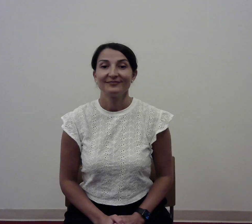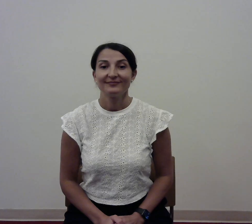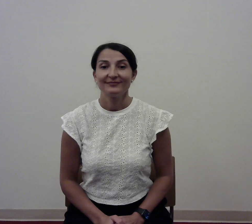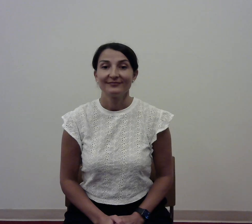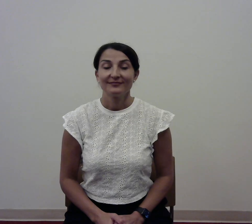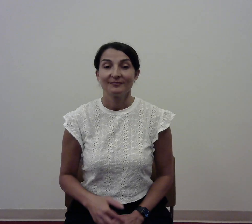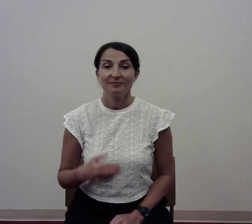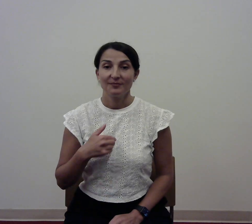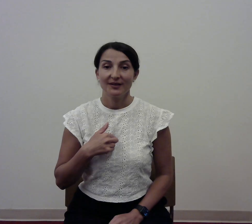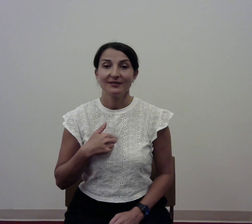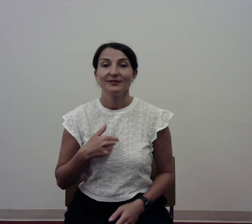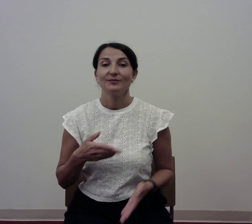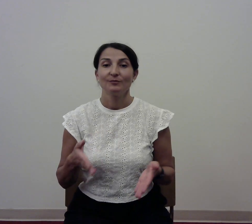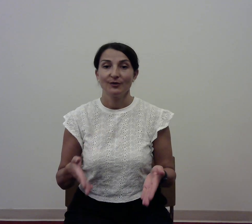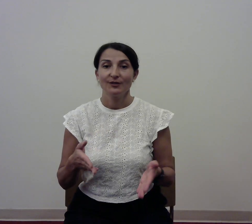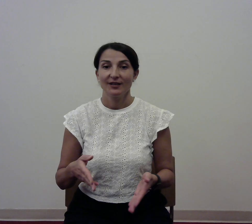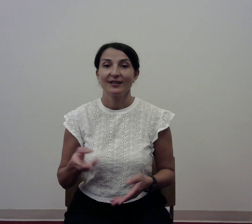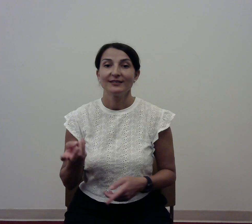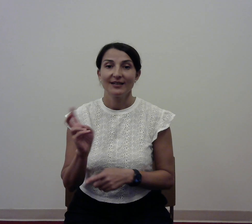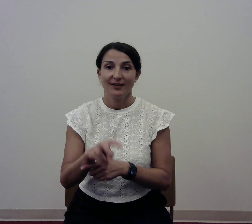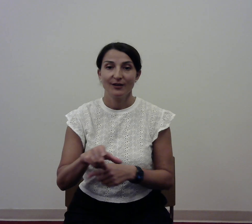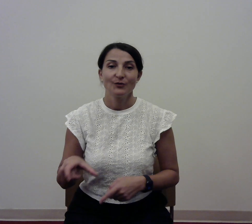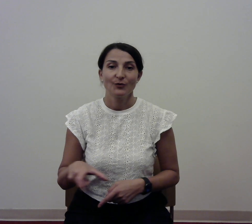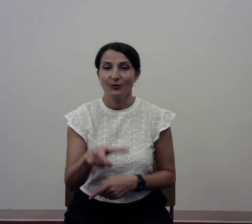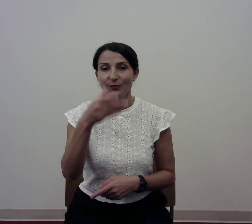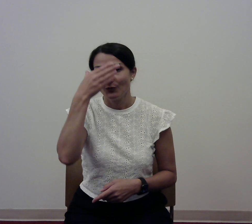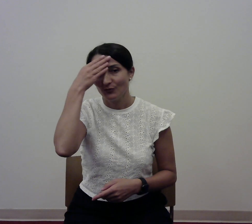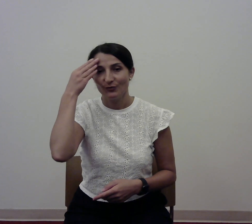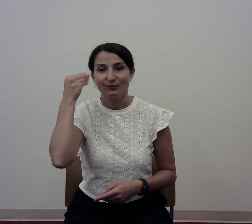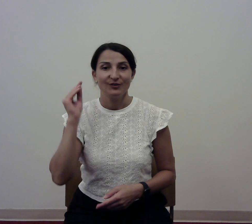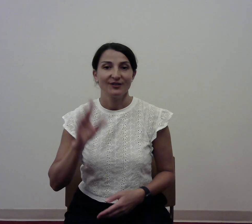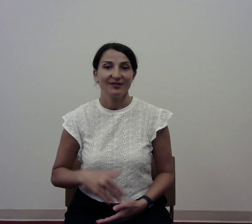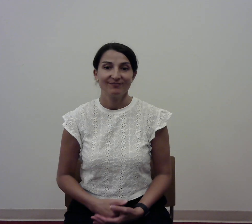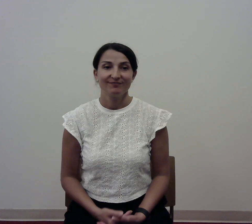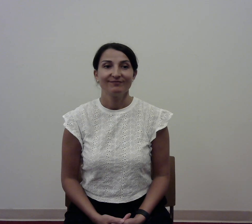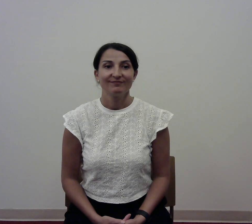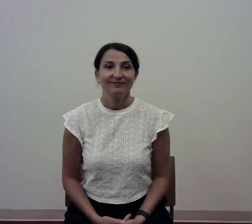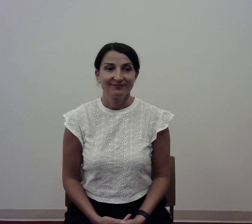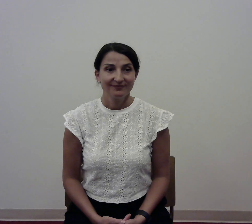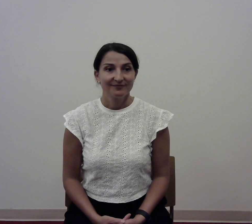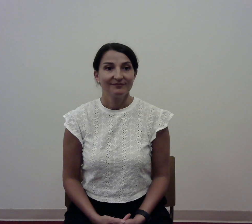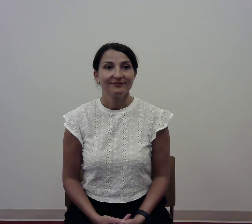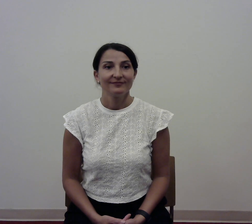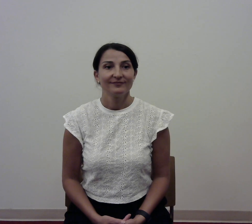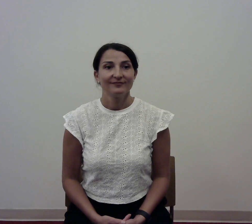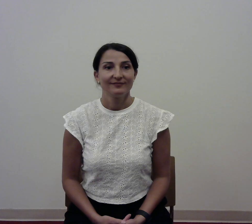Mən bura gələn yolu unutmuşam